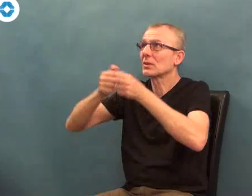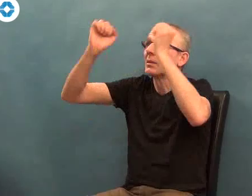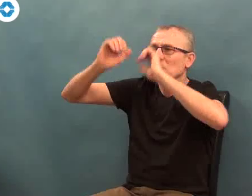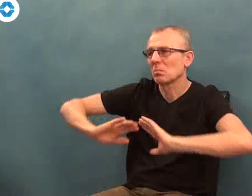Nie było.